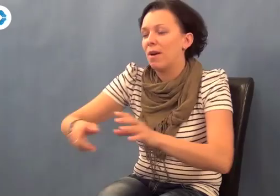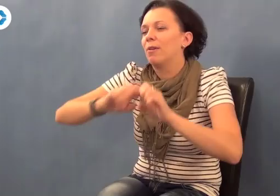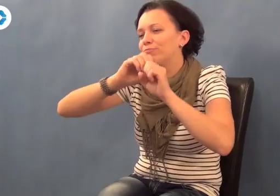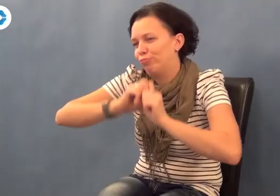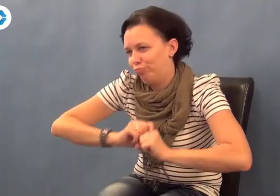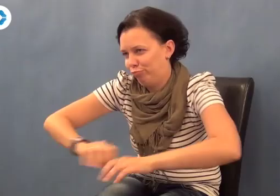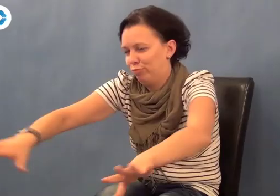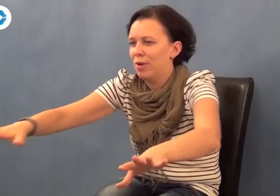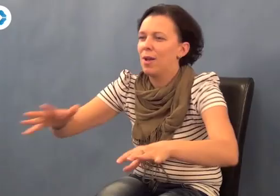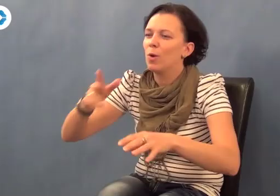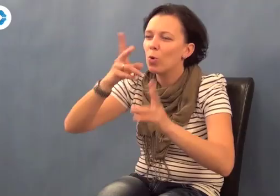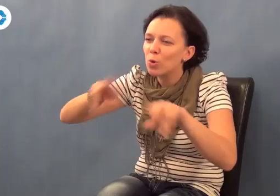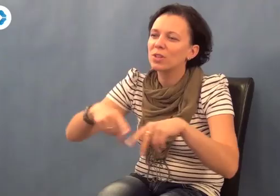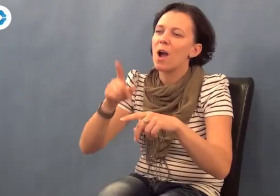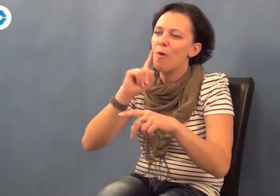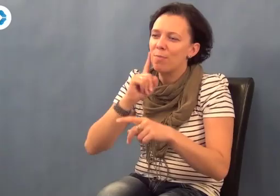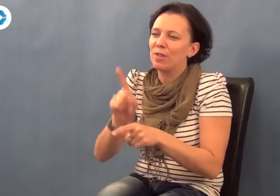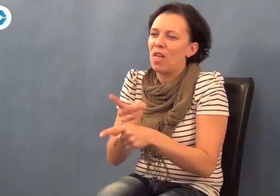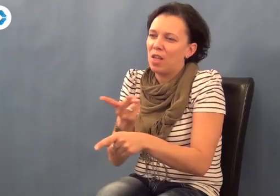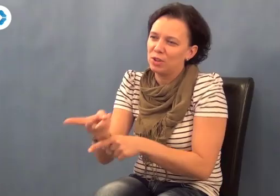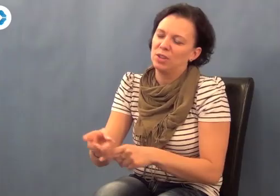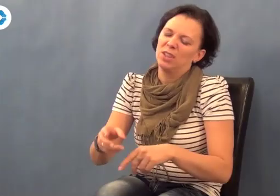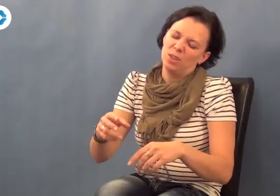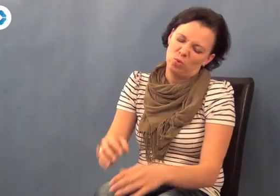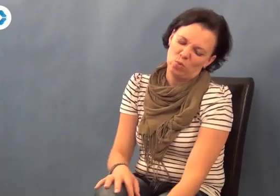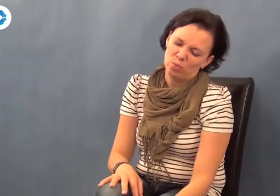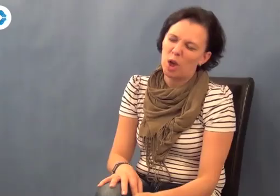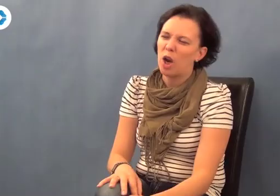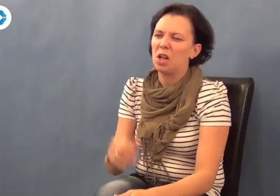Gruszki się rozsypały, chłopak też się przewrócił, boli go noga.